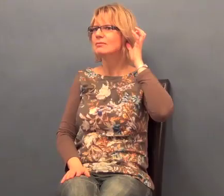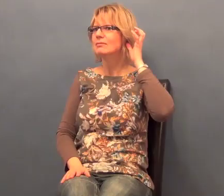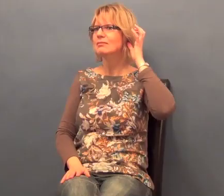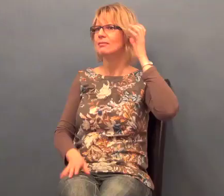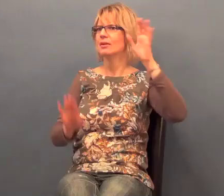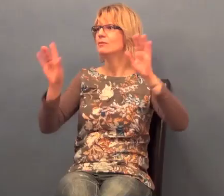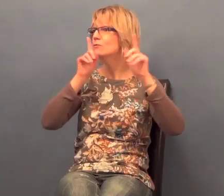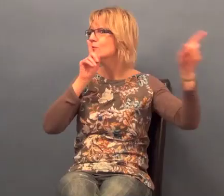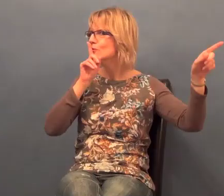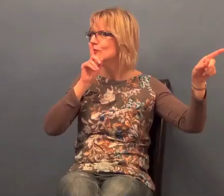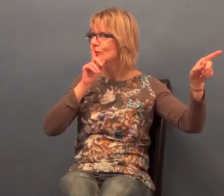Kazał poczekać i w ciszy nasłuchuje.